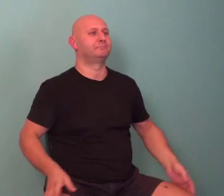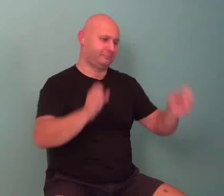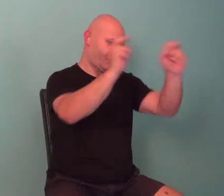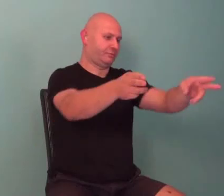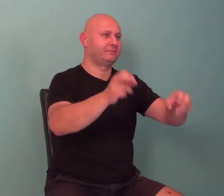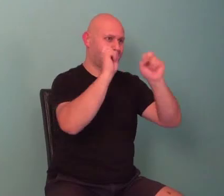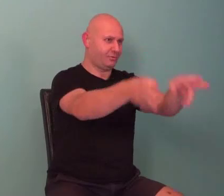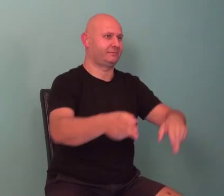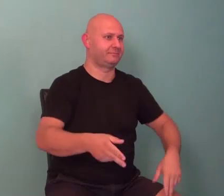Ok.